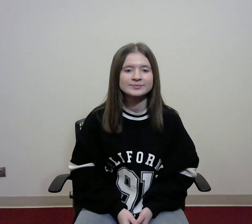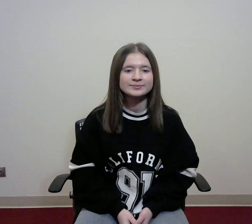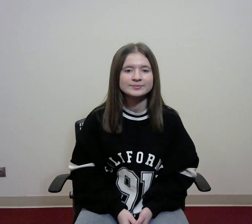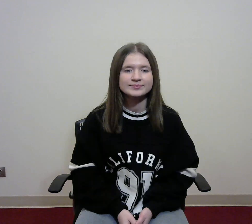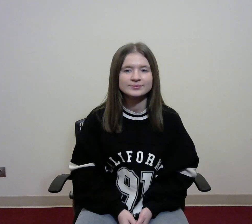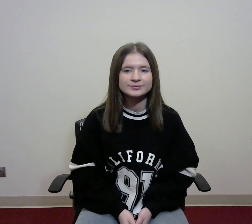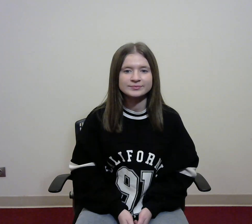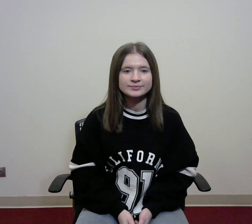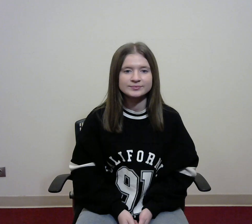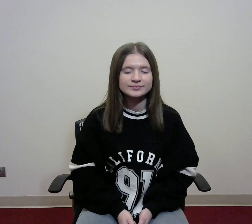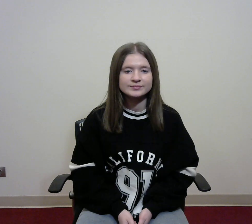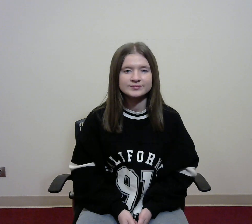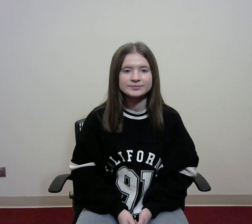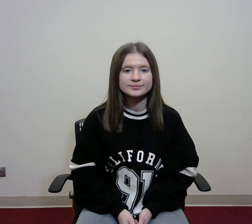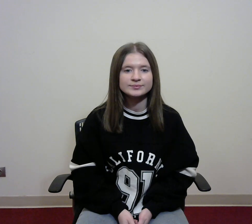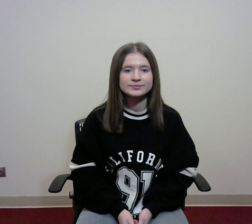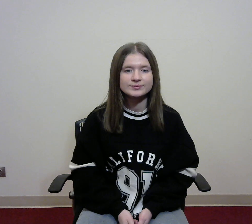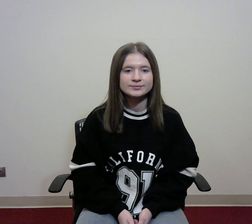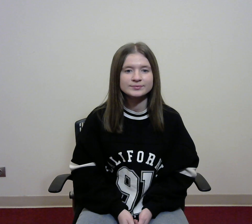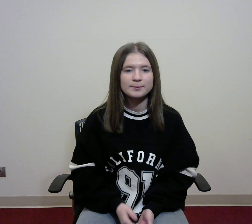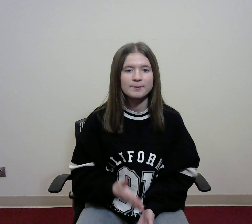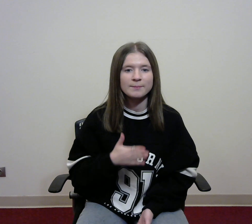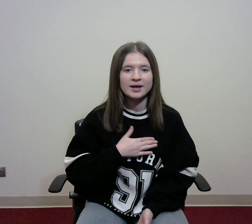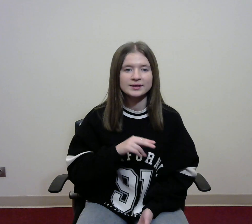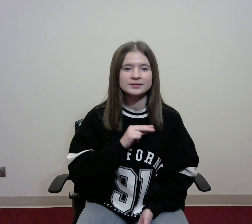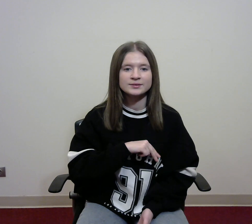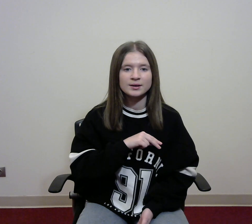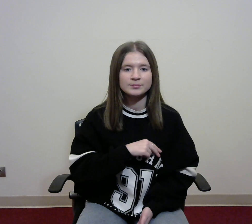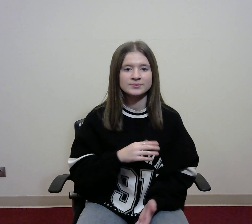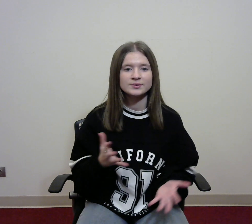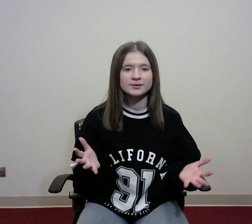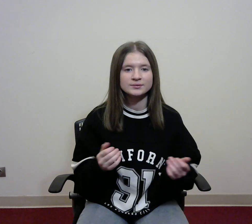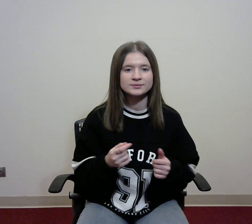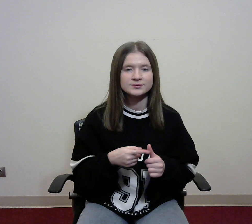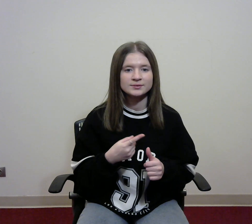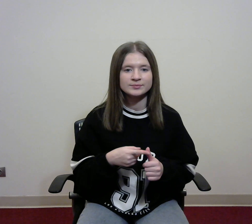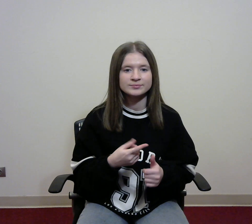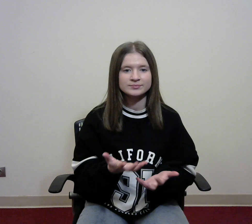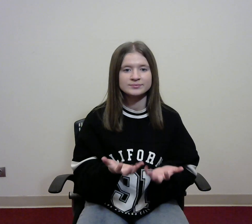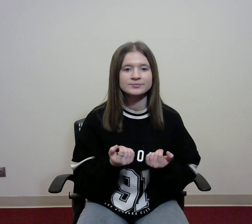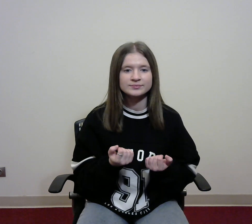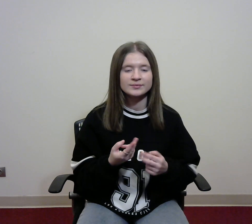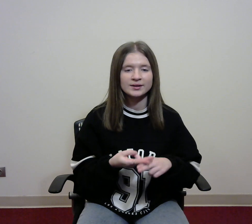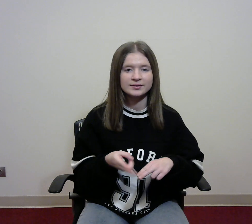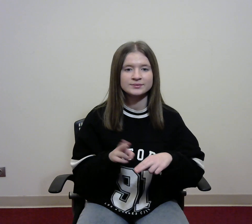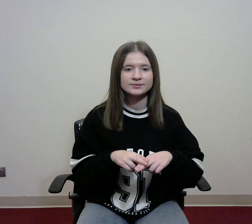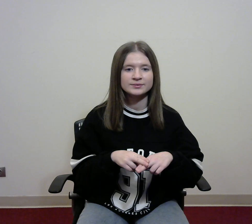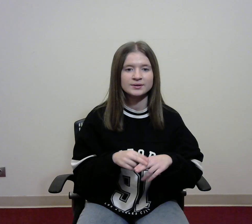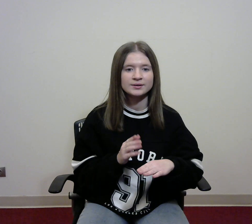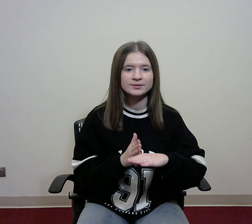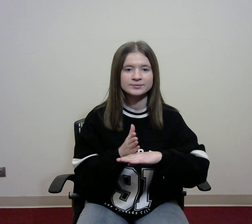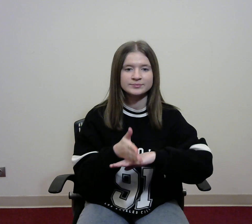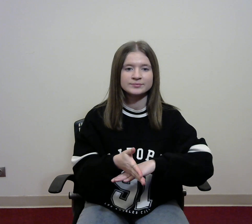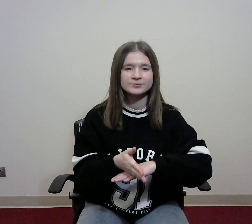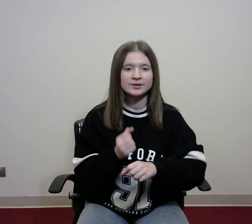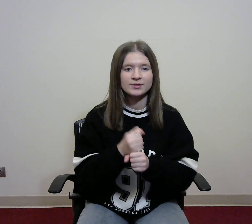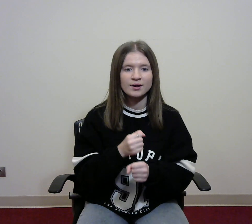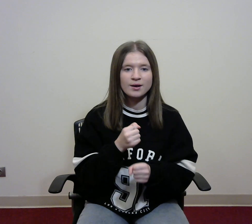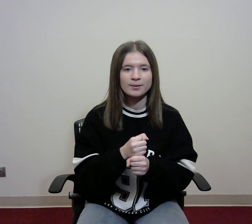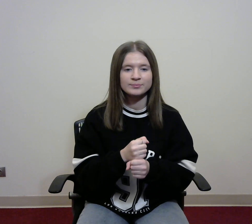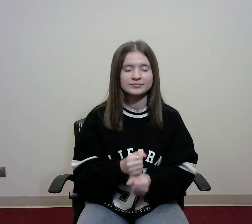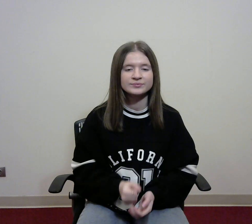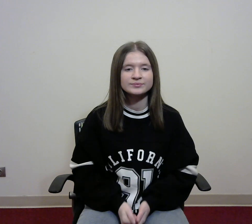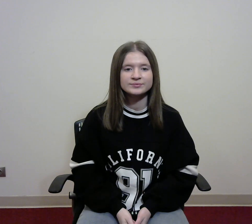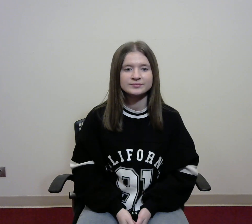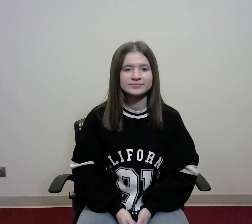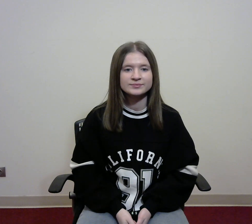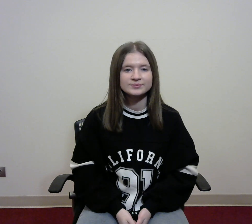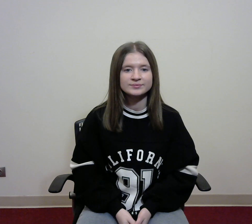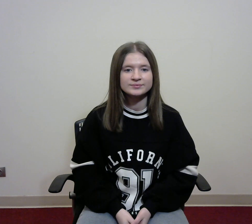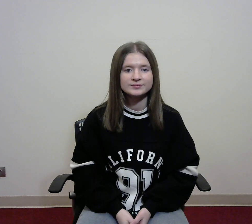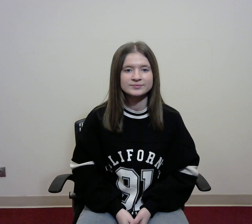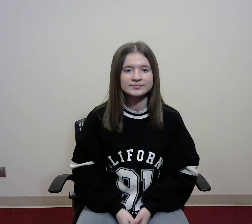Mən işsiz adı almaq üçün müraciət edirəm